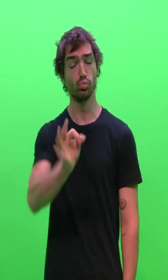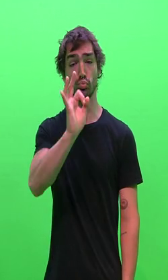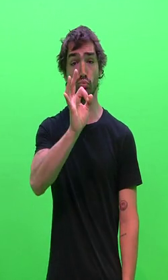Sí, sí.